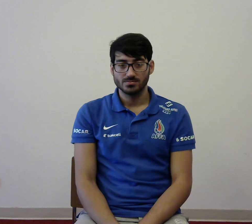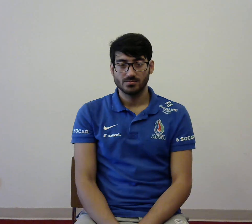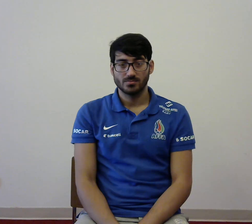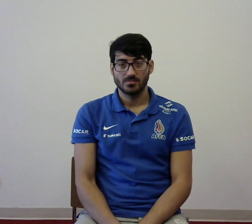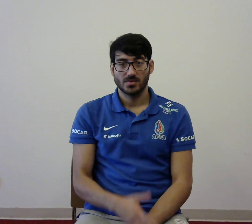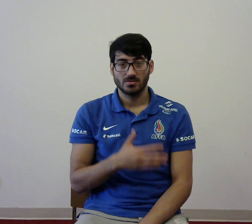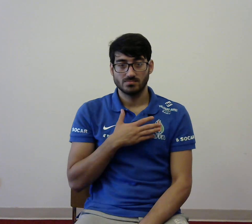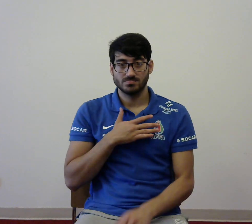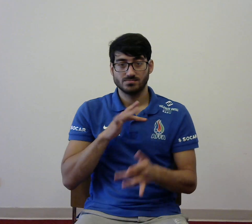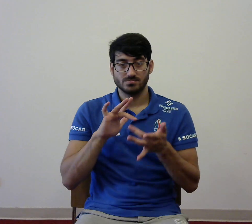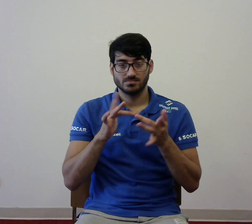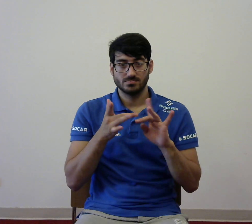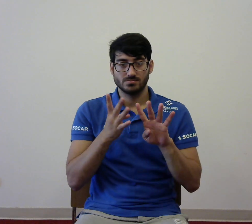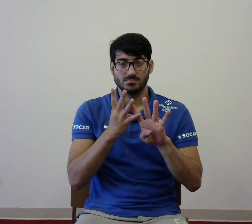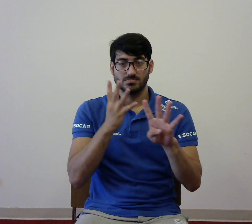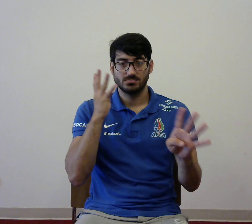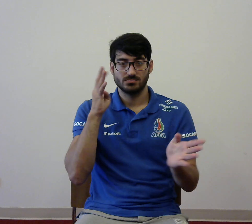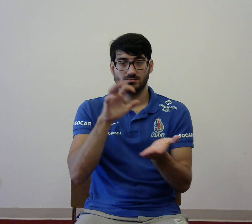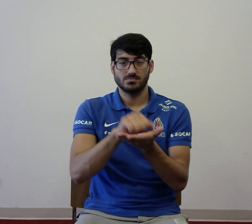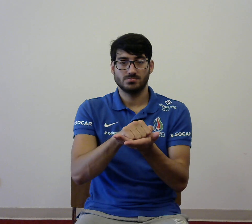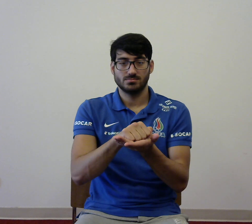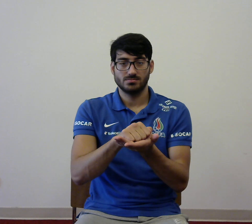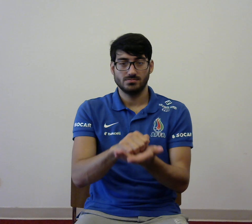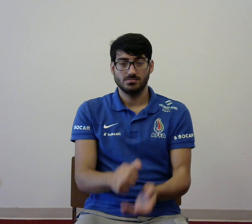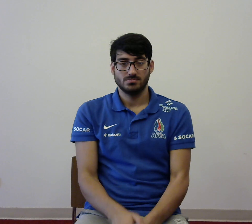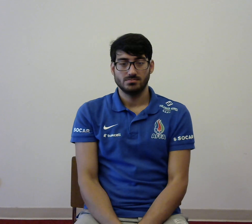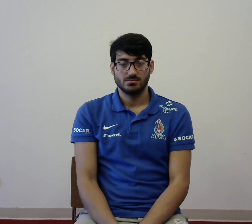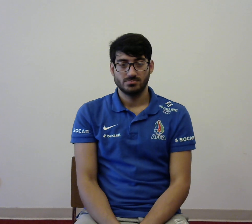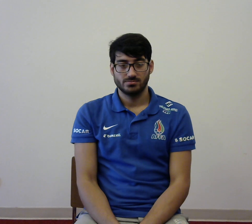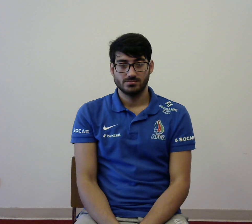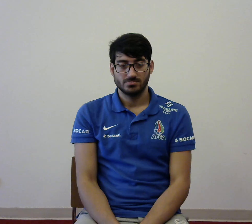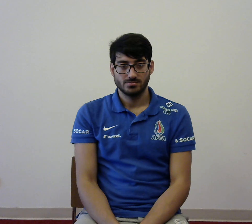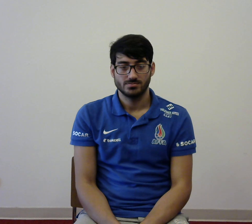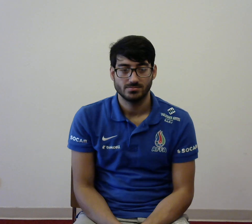Mən onlayn növbə götürmüşəm